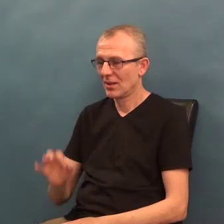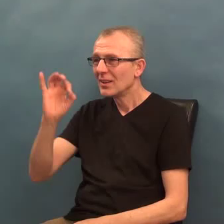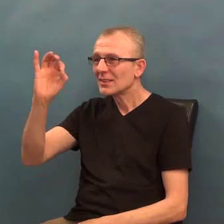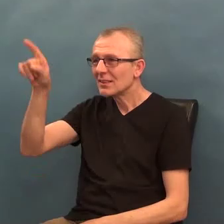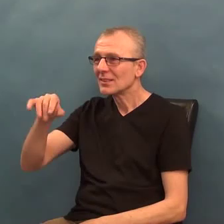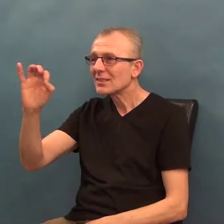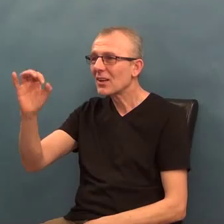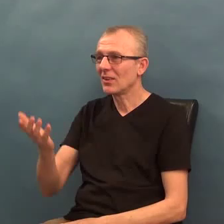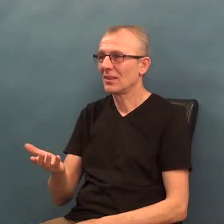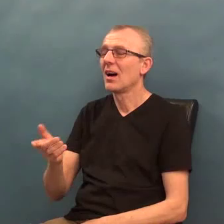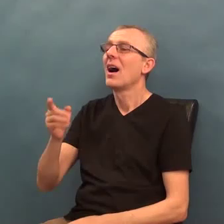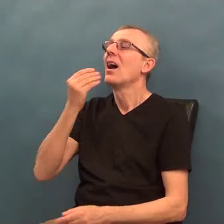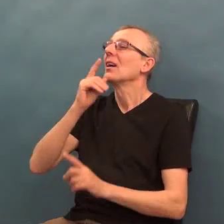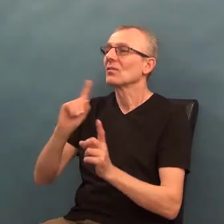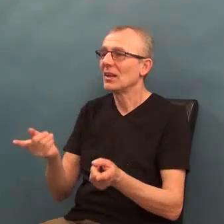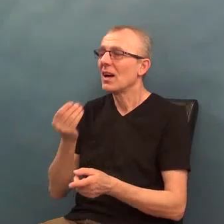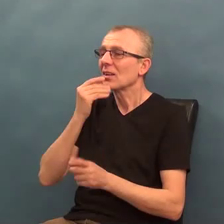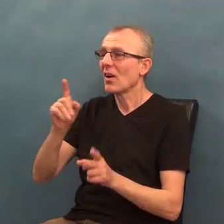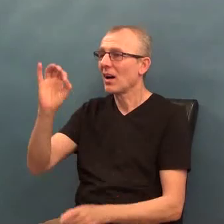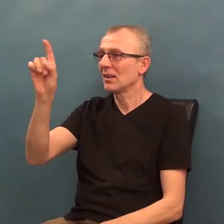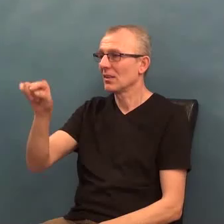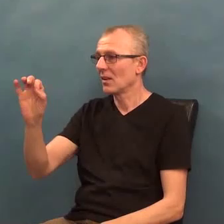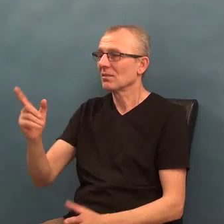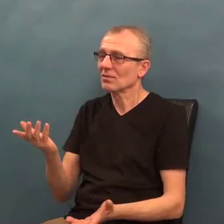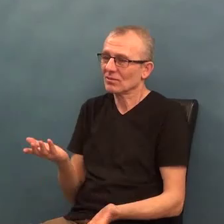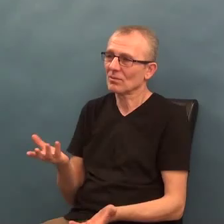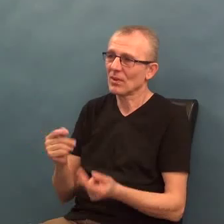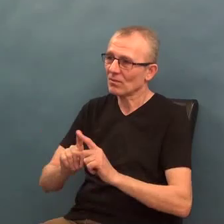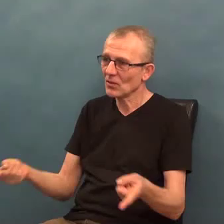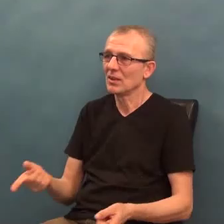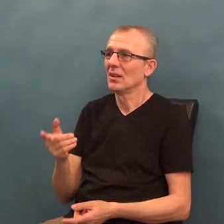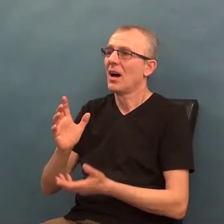Zero procent, to znaczy, że nie wolno jeść i pić alkoholu, ponieważ znak przedstawiający zero procent jest przekreślony.